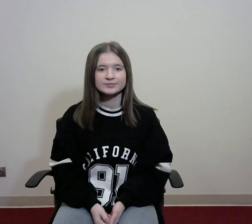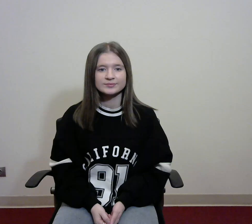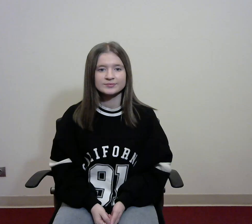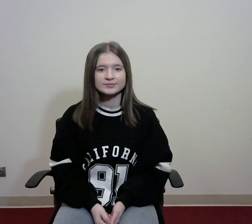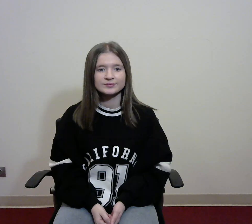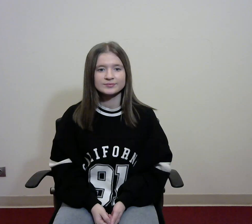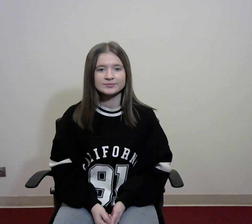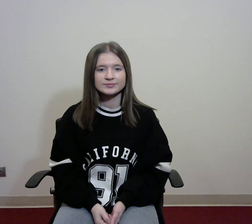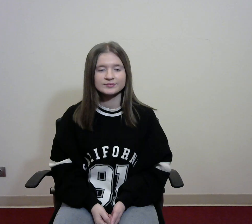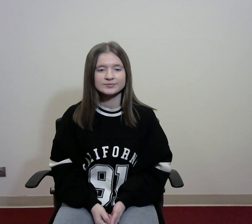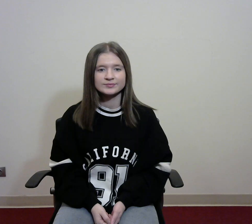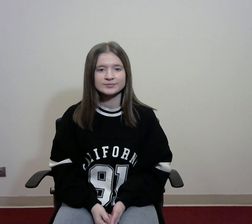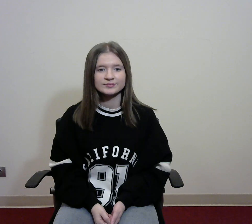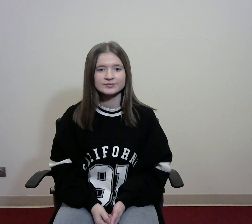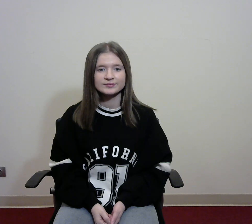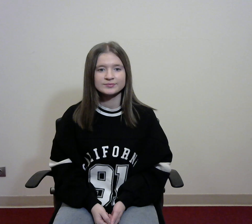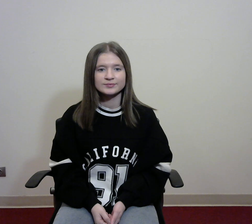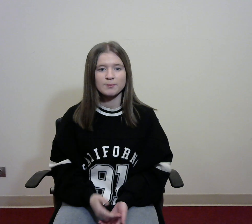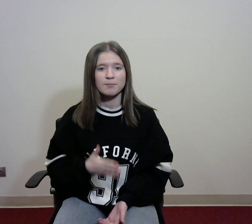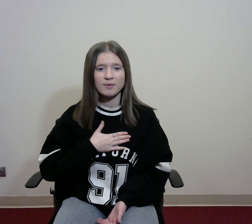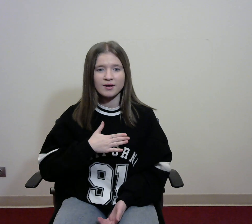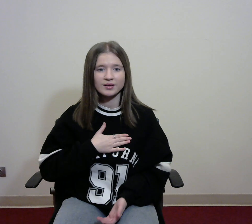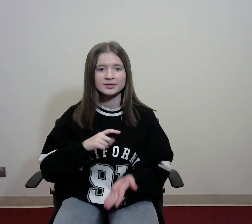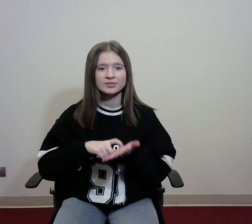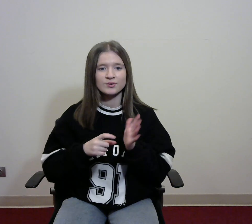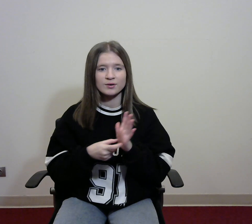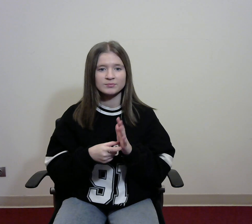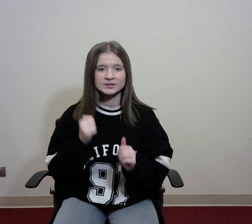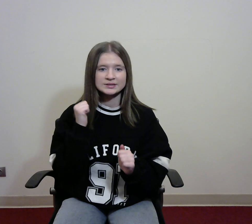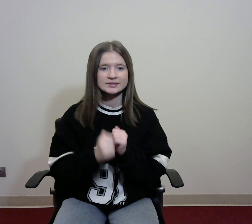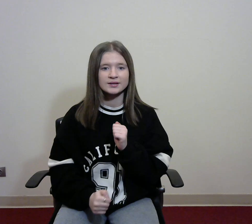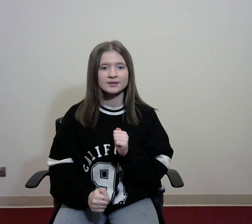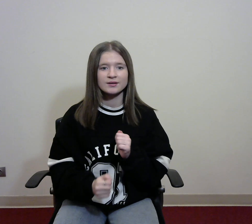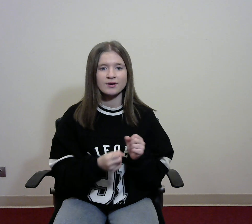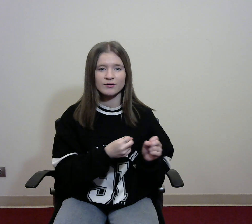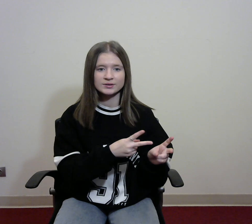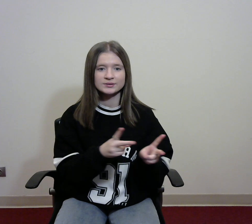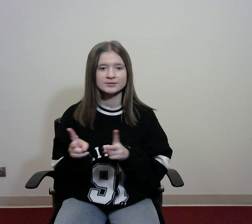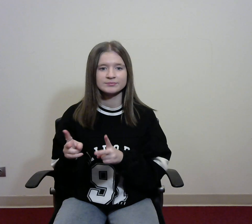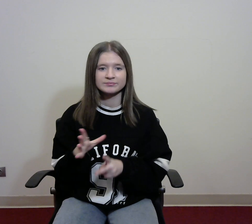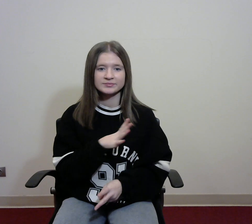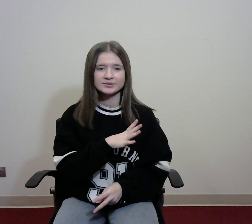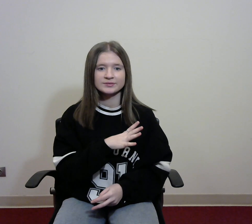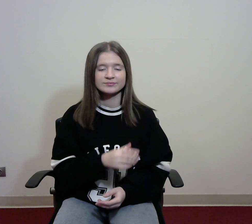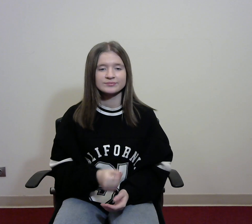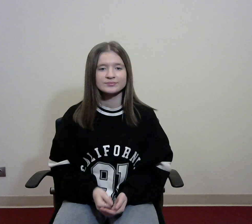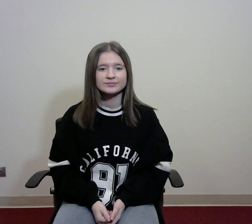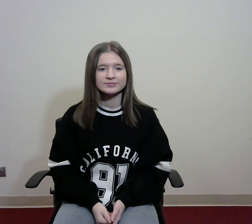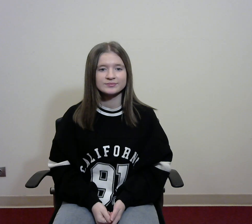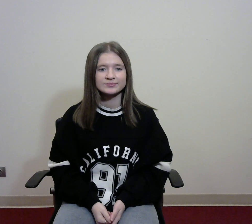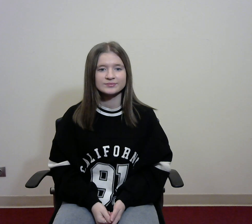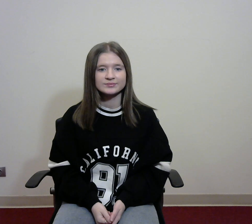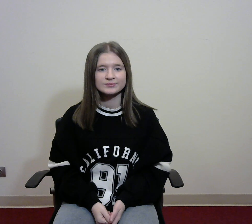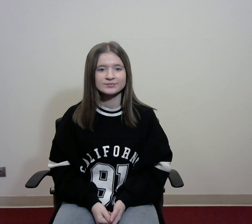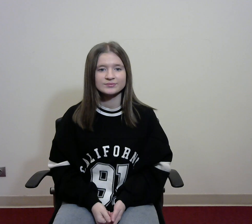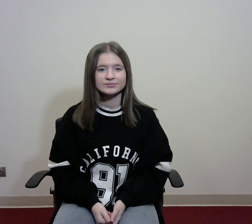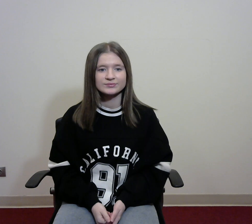Mənim otağım həmişə səliqəli olur